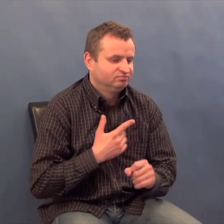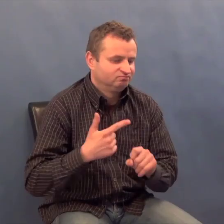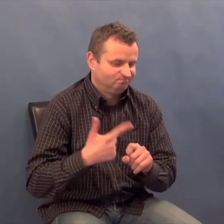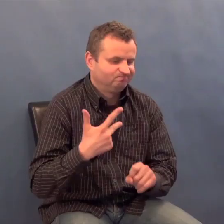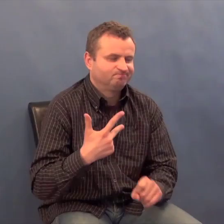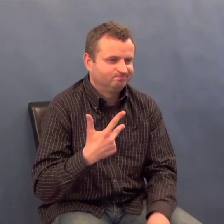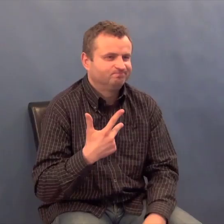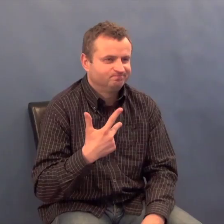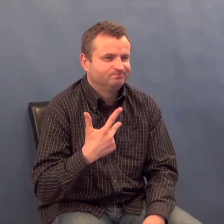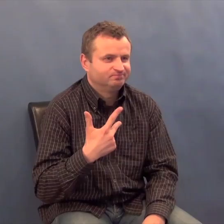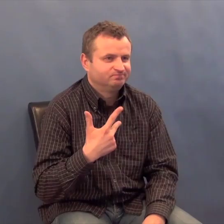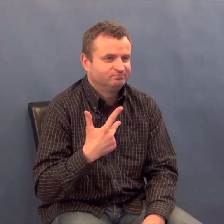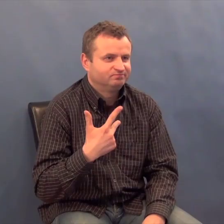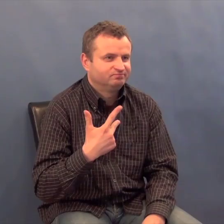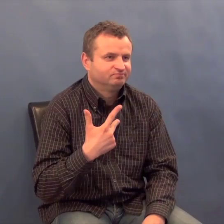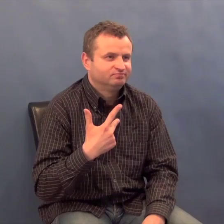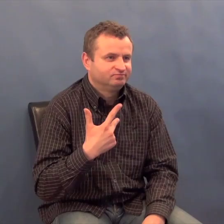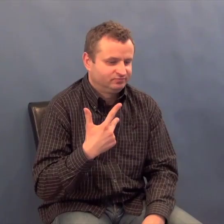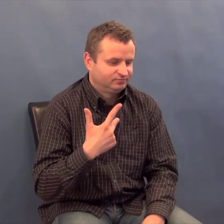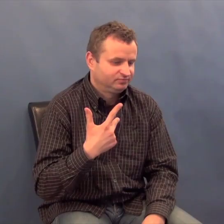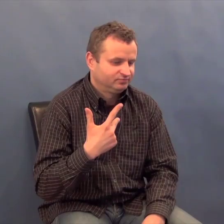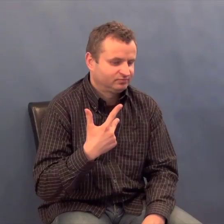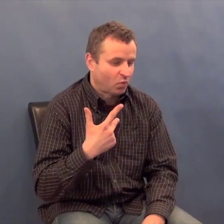Dwudziesty trzeci.